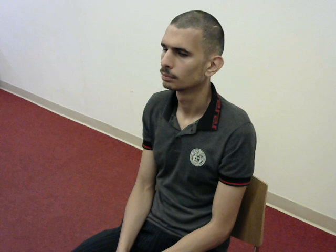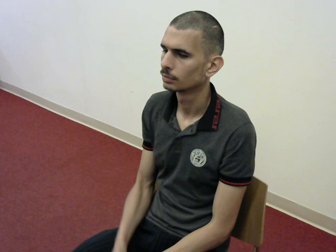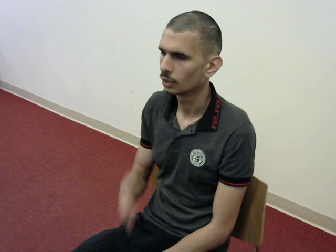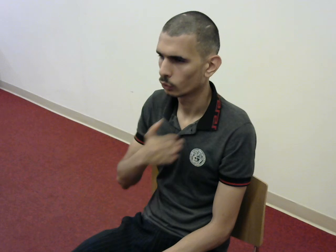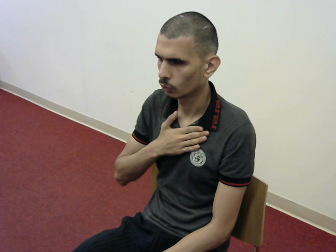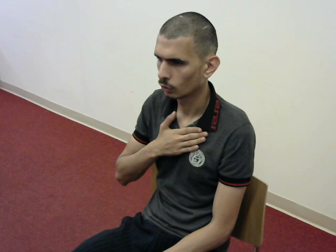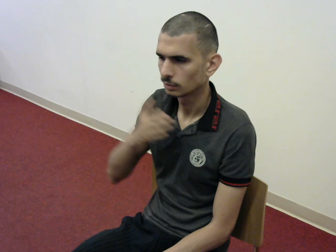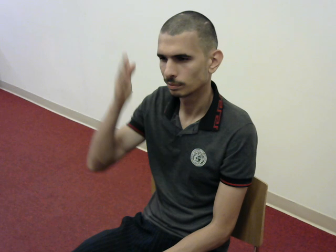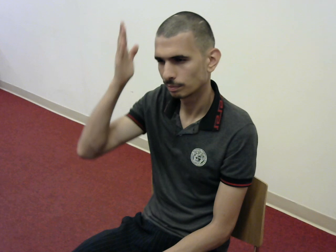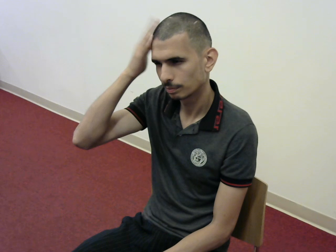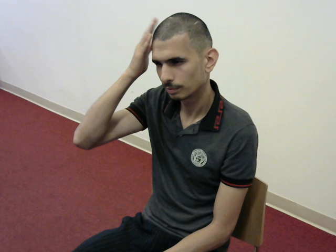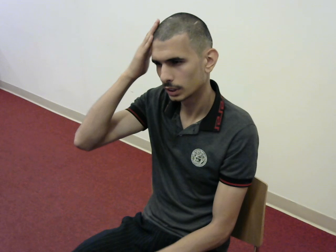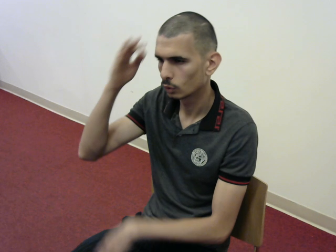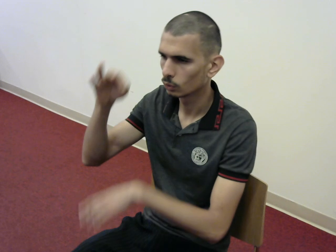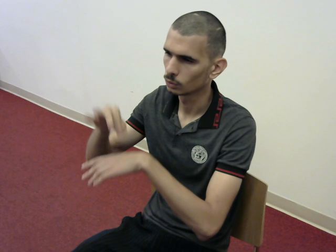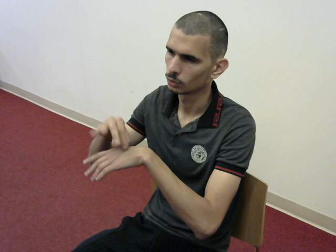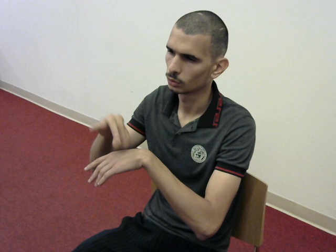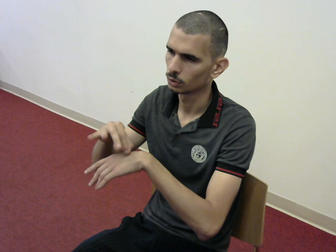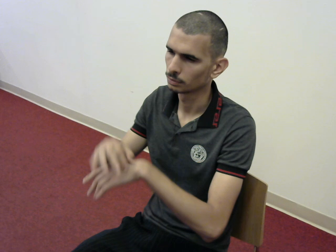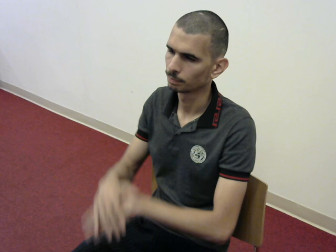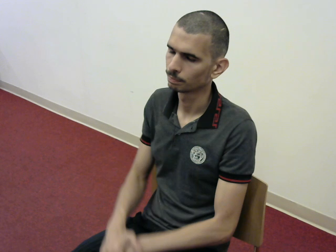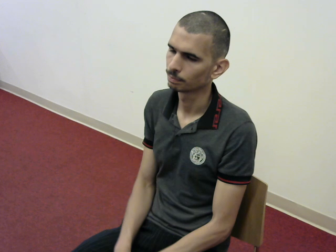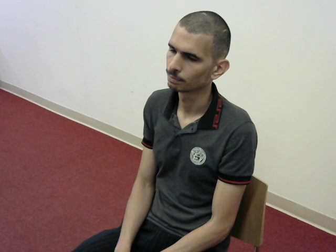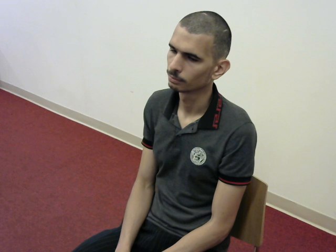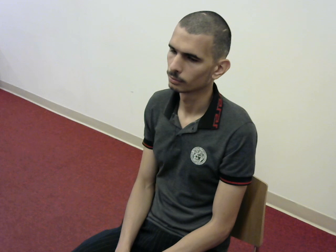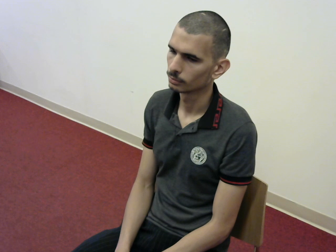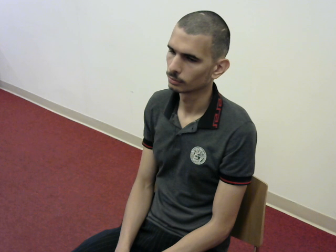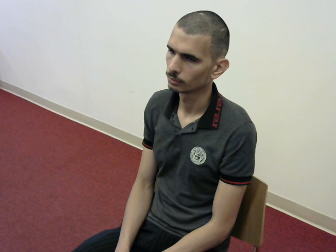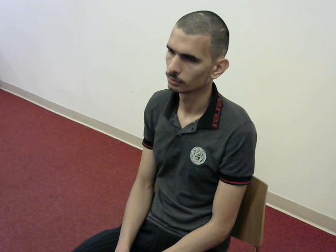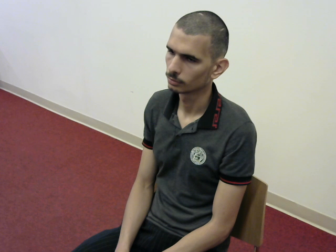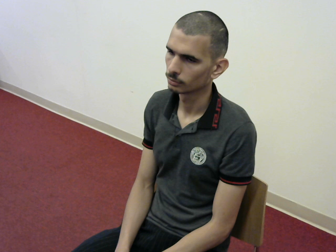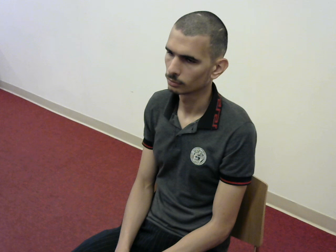Mənim başım ağrıyır